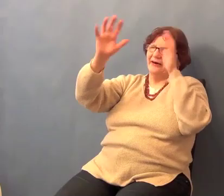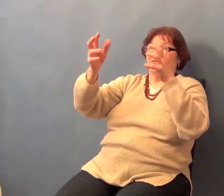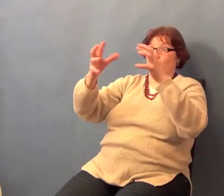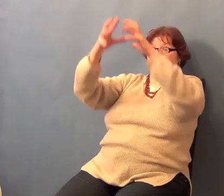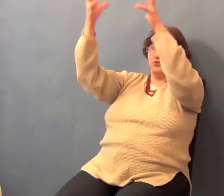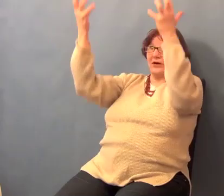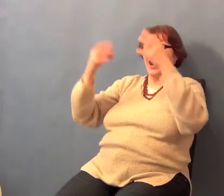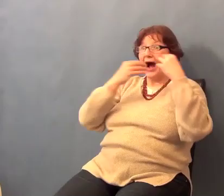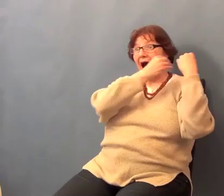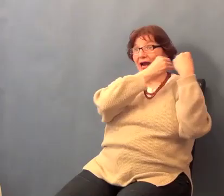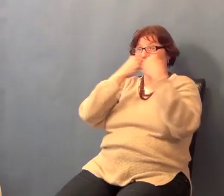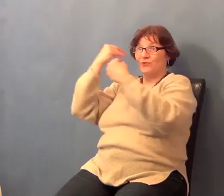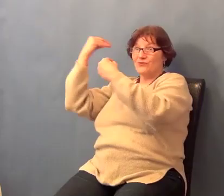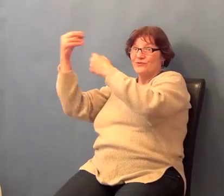Większa kula, arbuz.